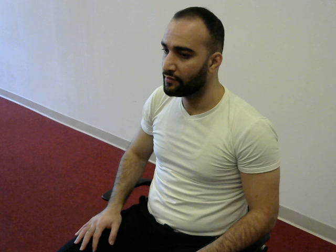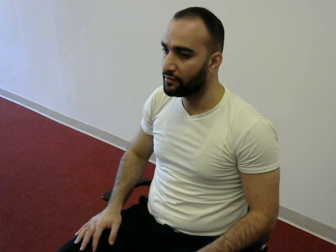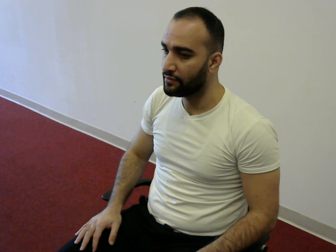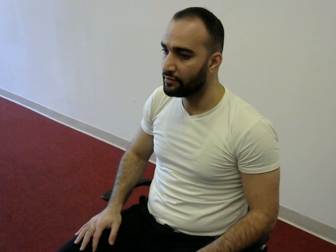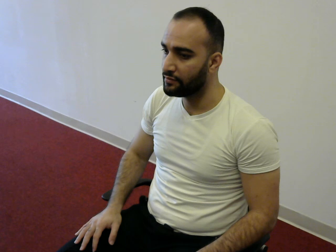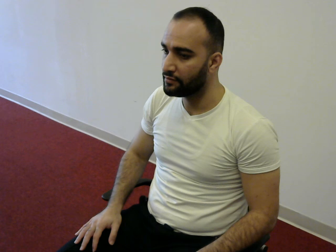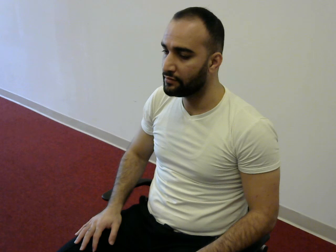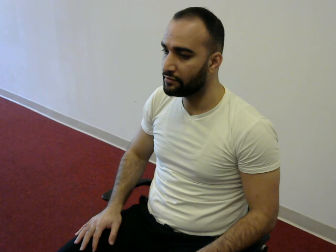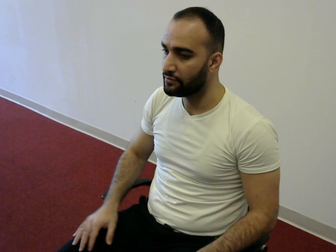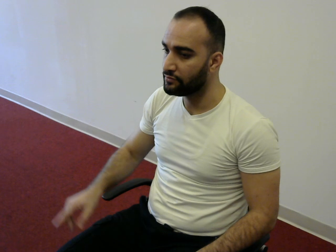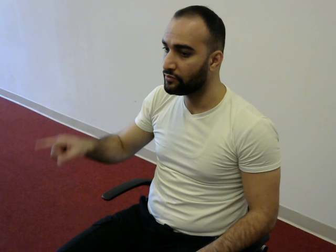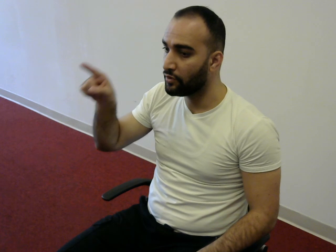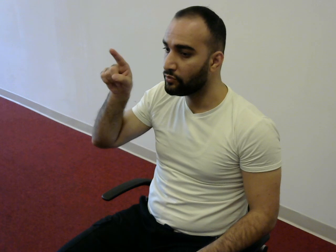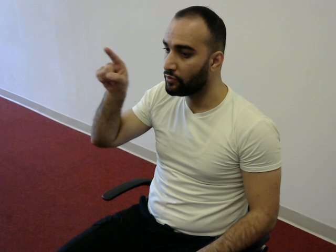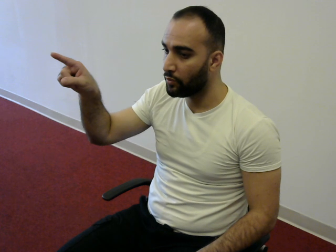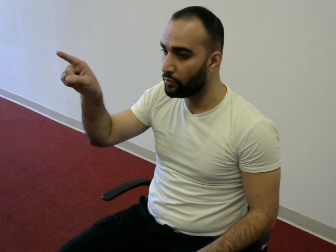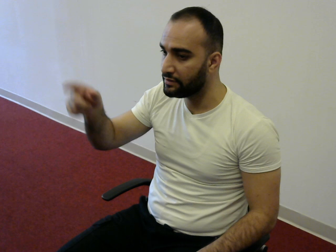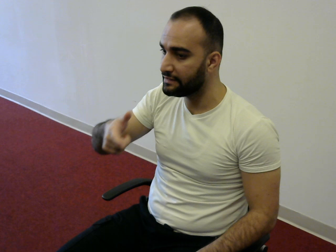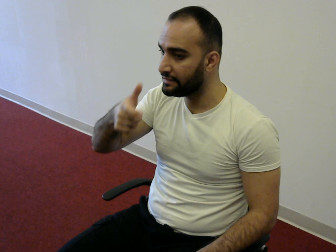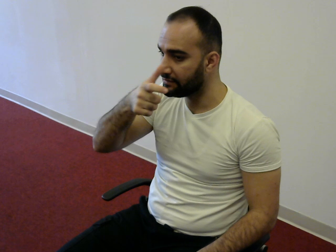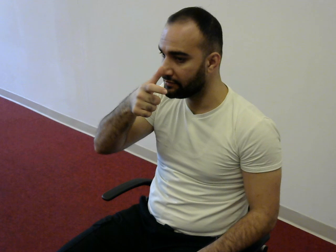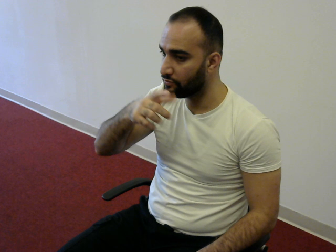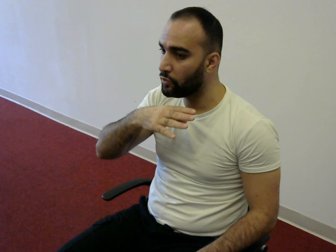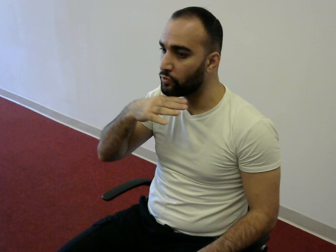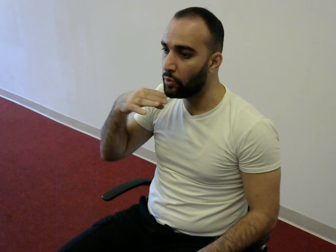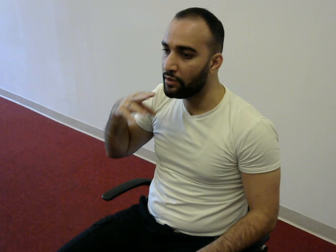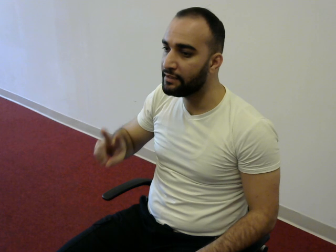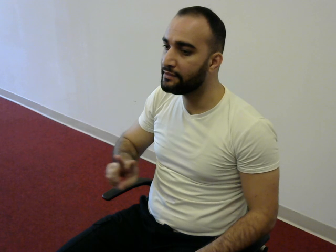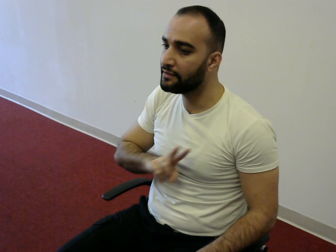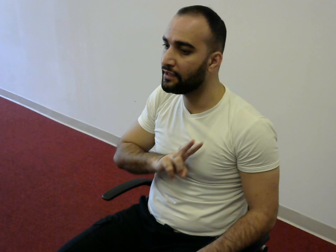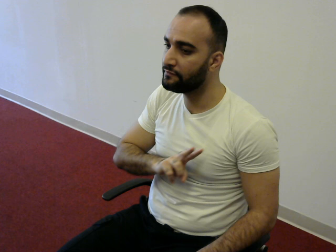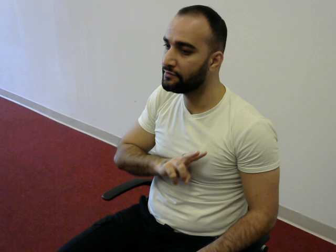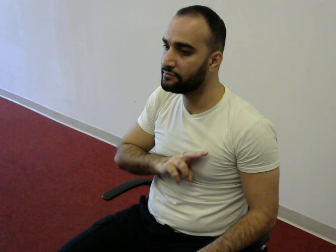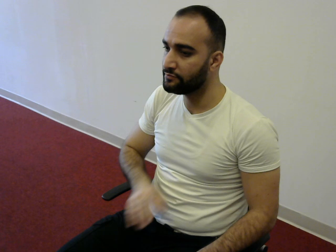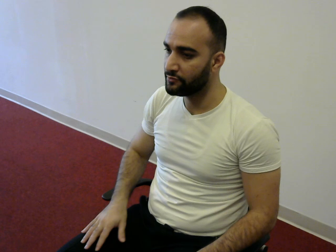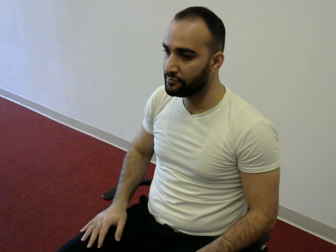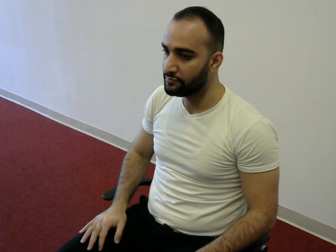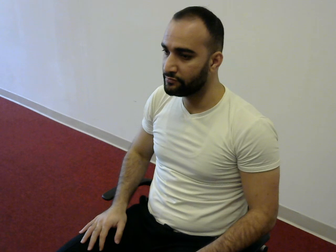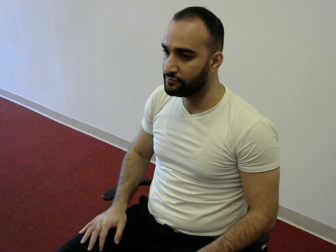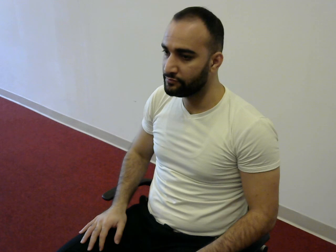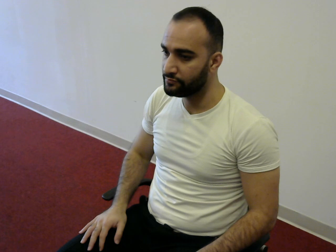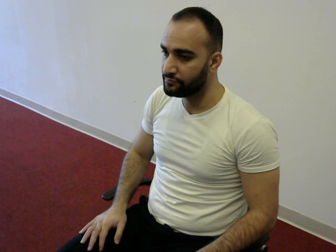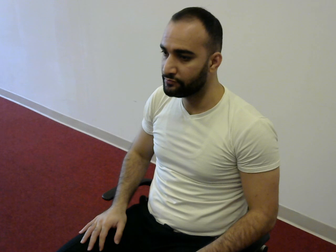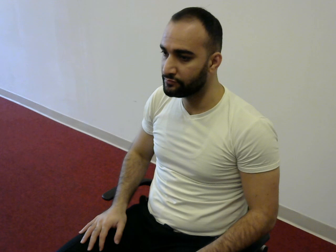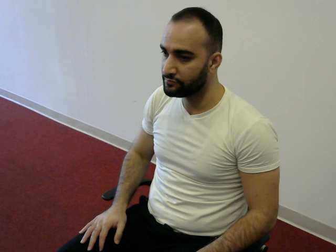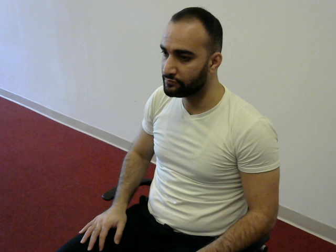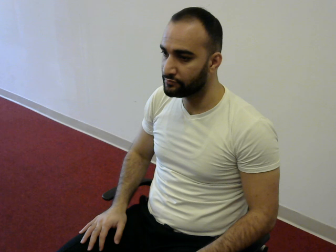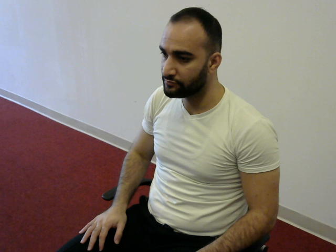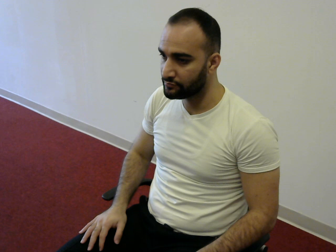O itləri çox sevir